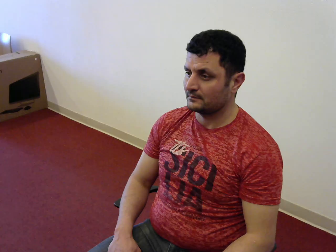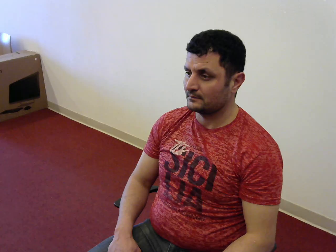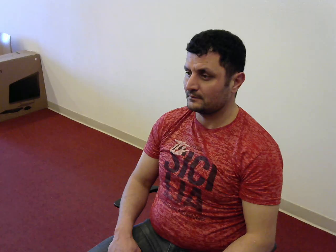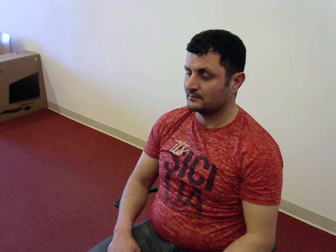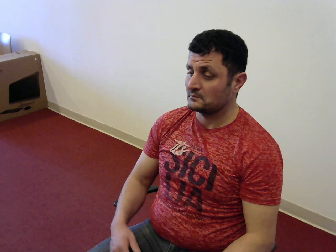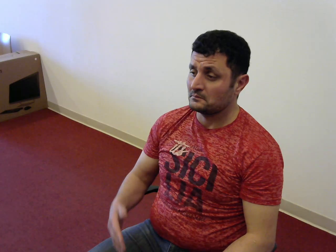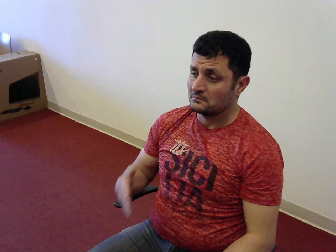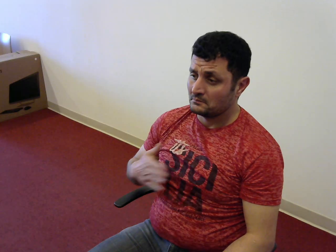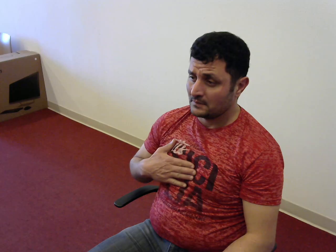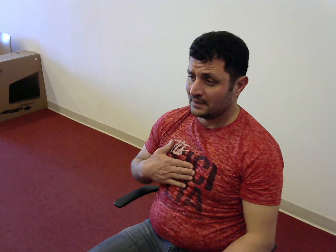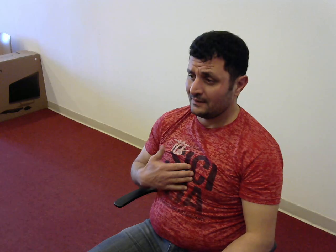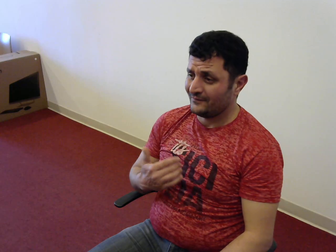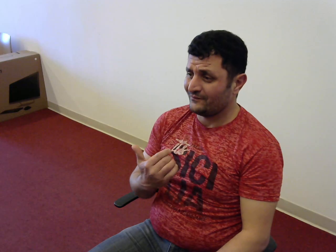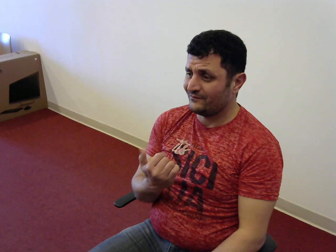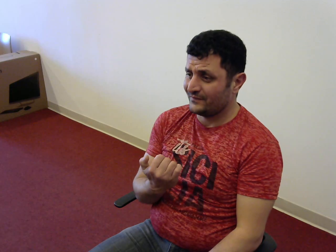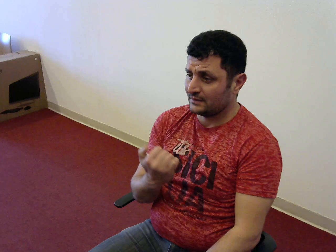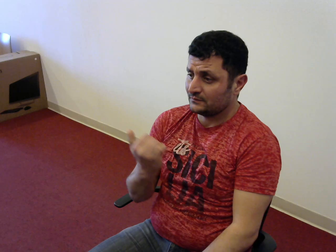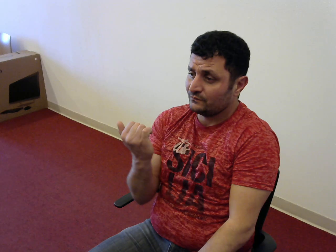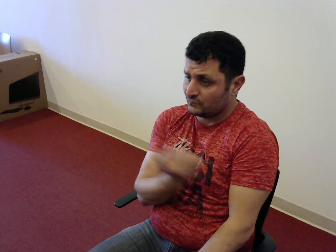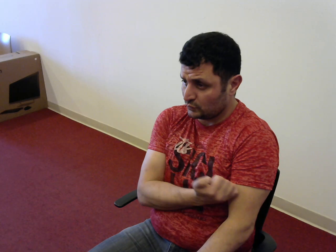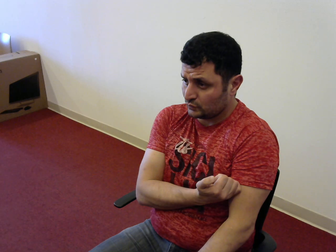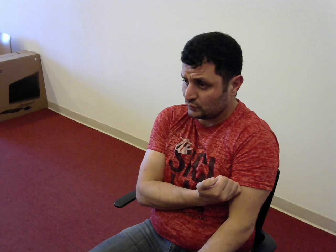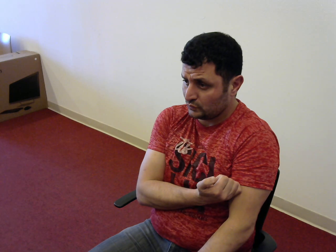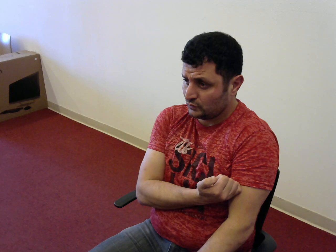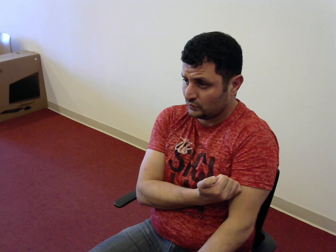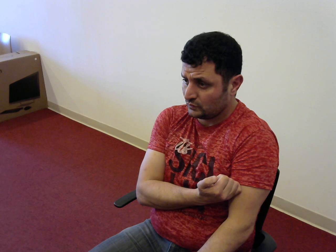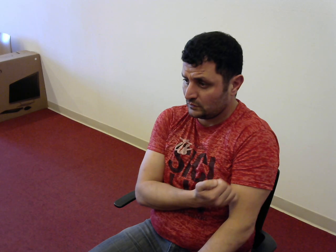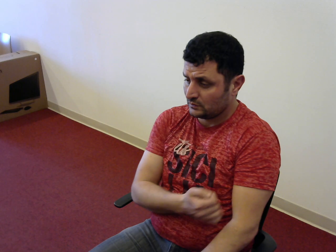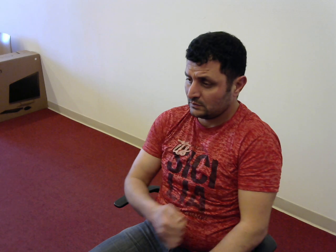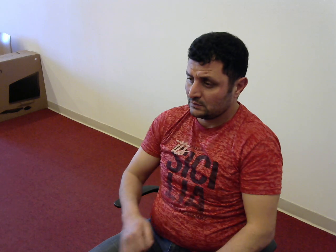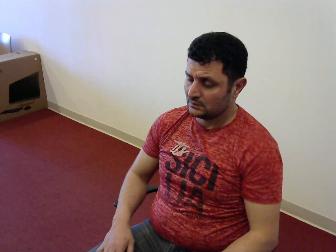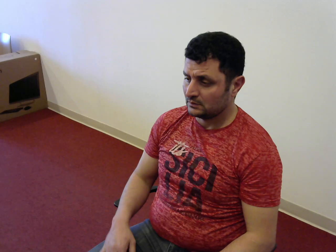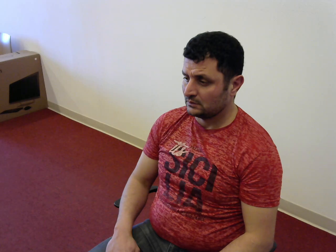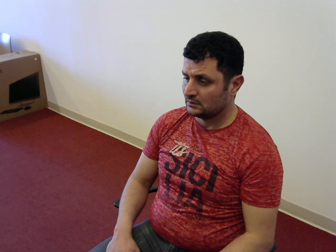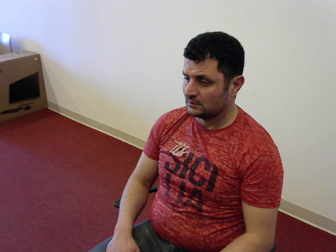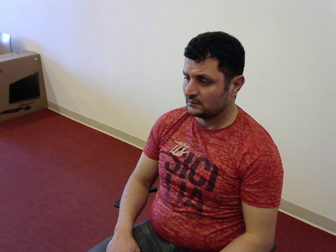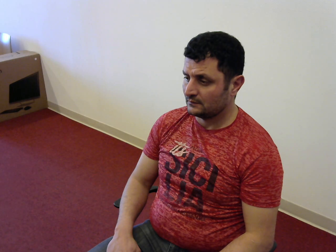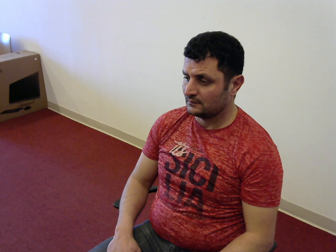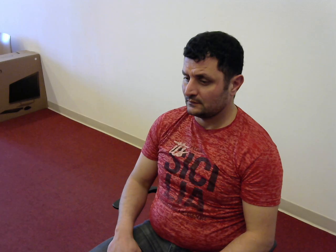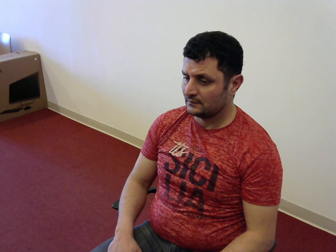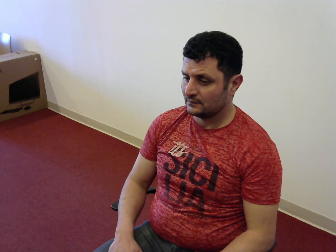Mən vaksin vurdurmuşam